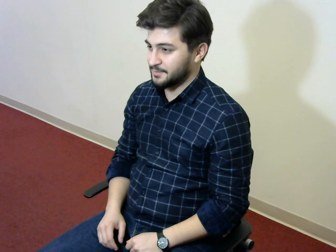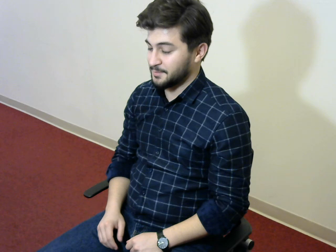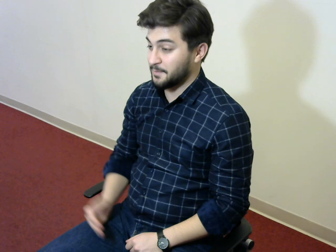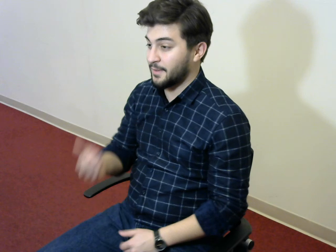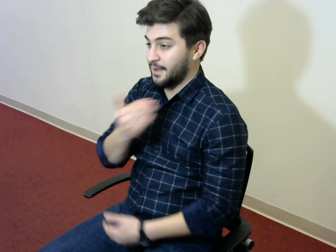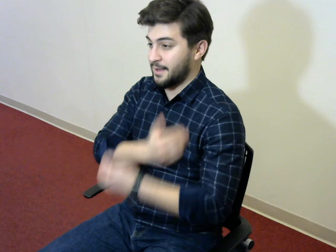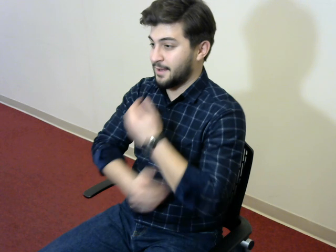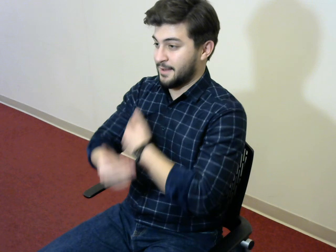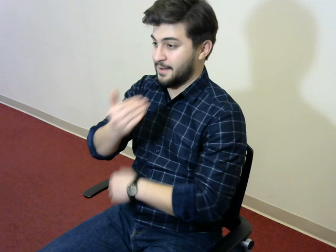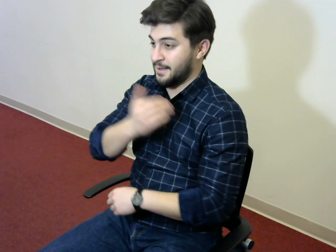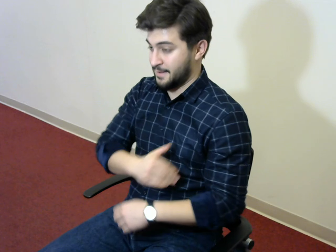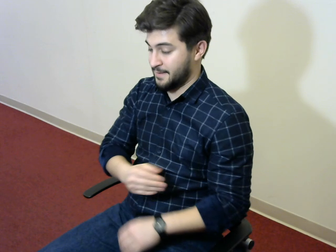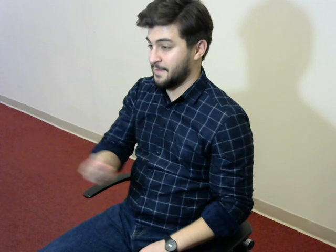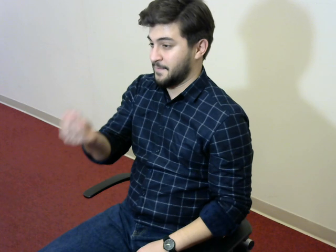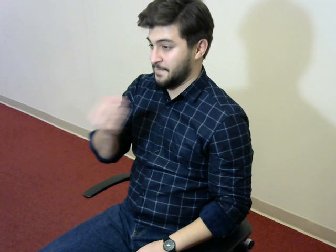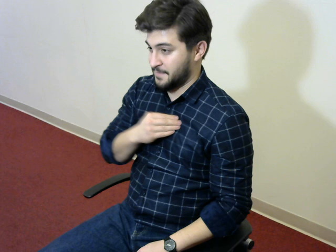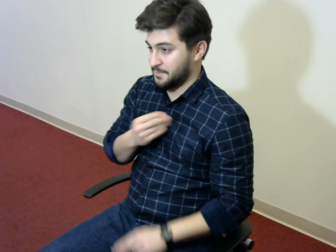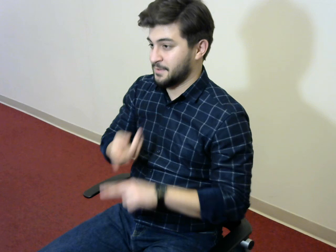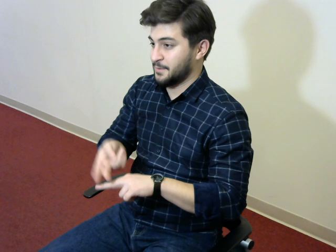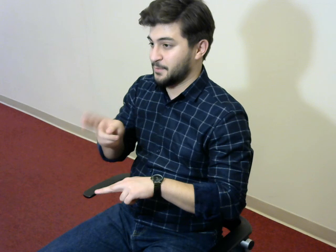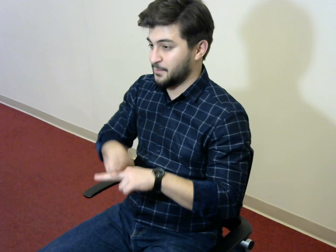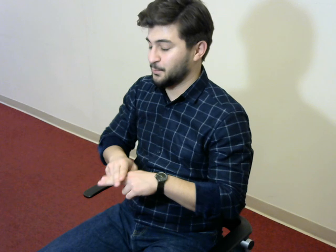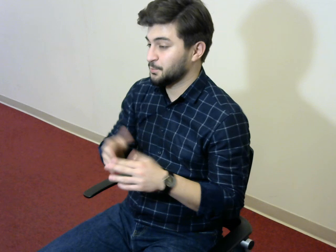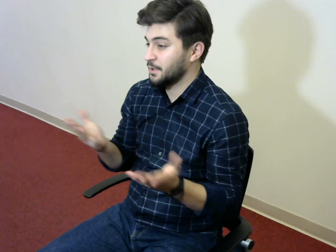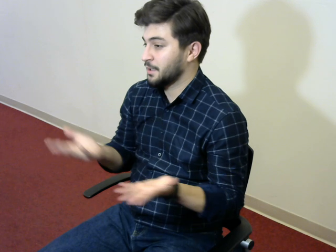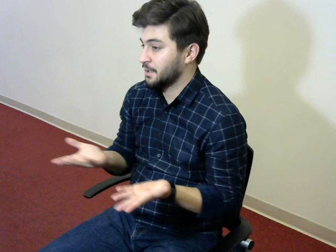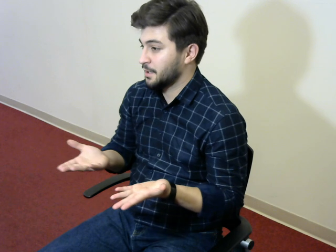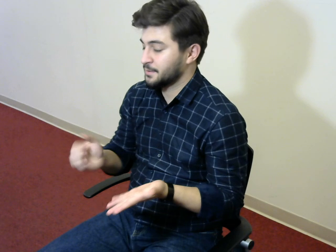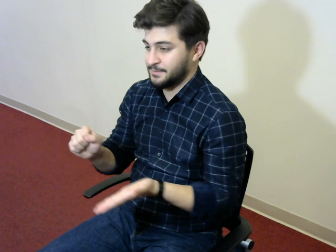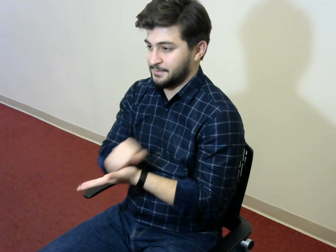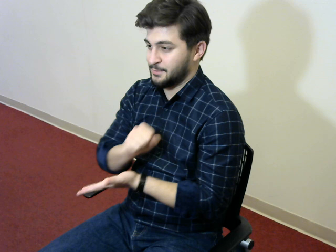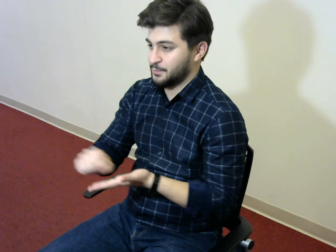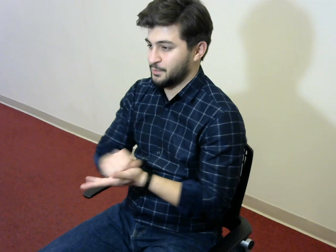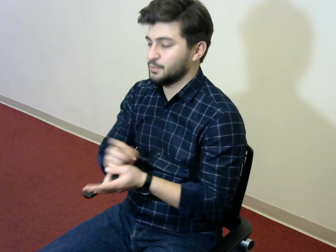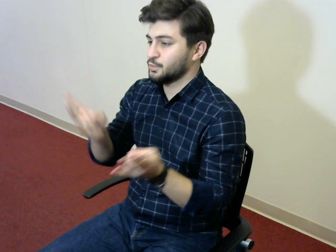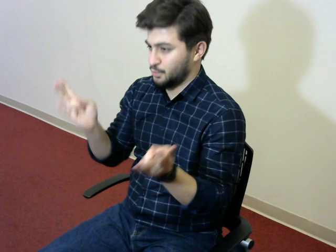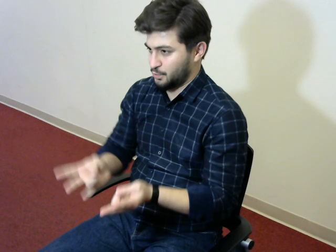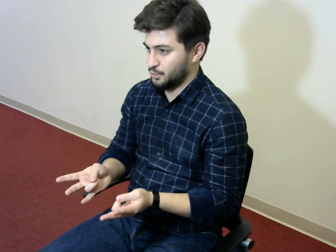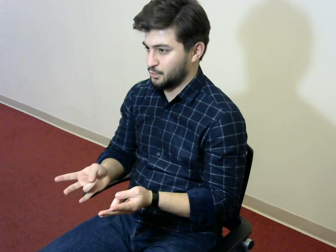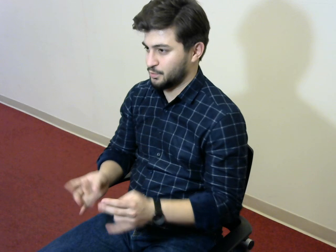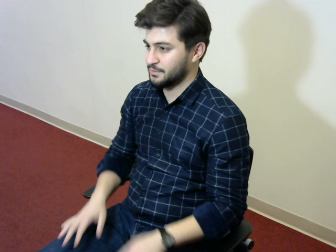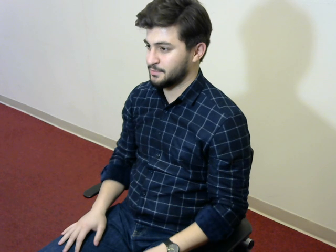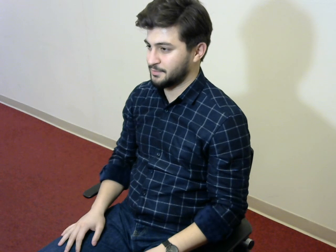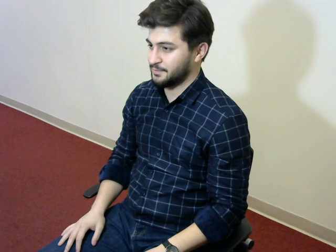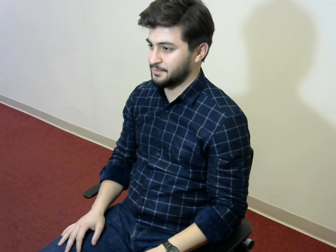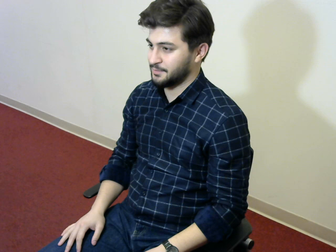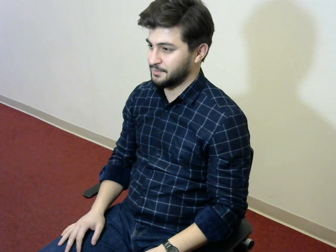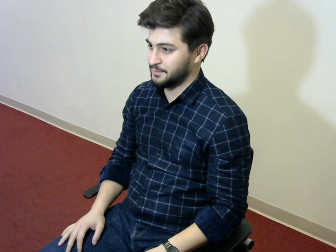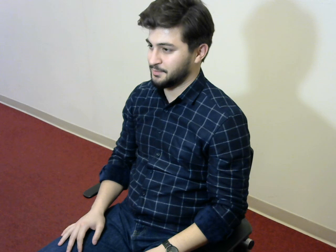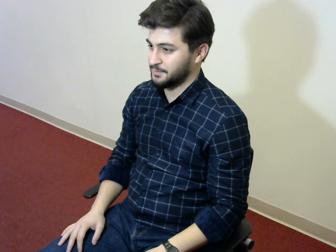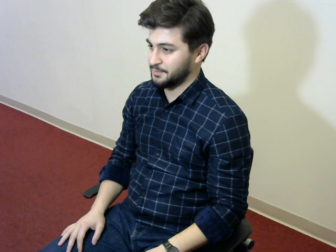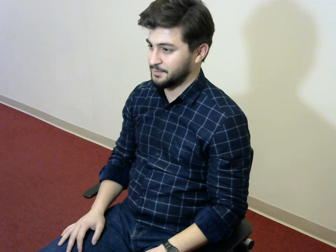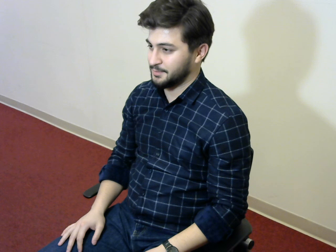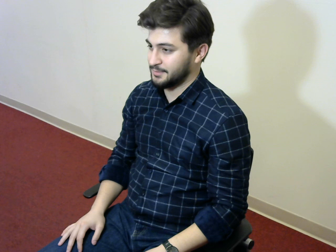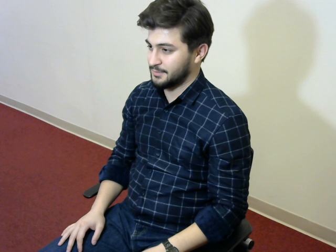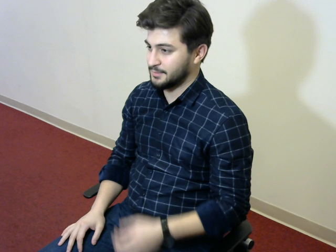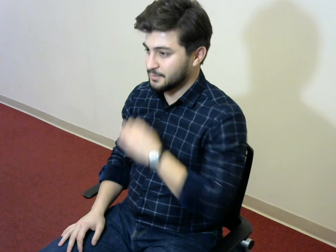Əlilliyin müəyyən edilməsi üçün hansı sənədlər lazımdır